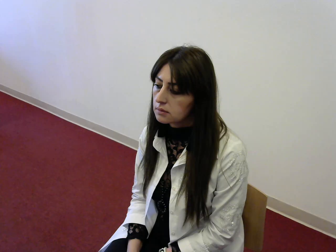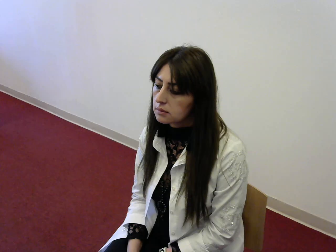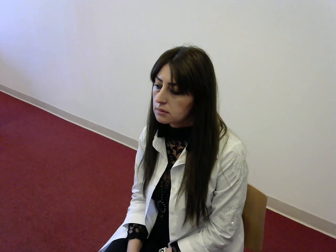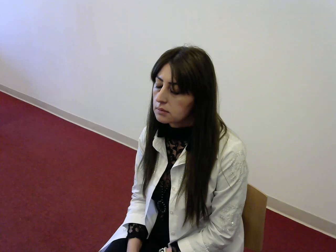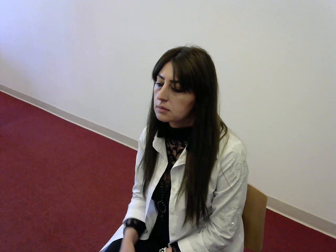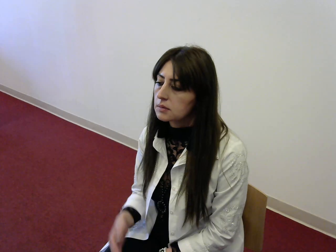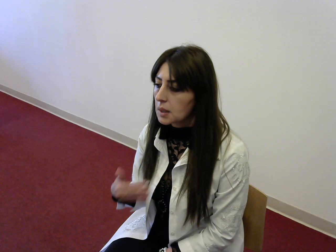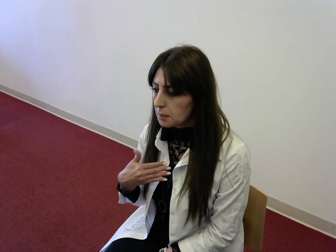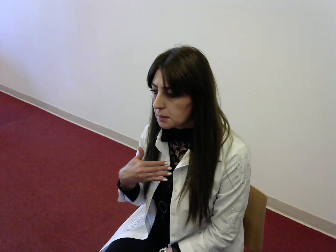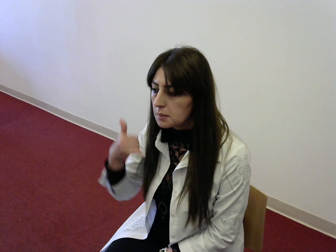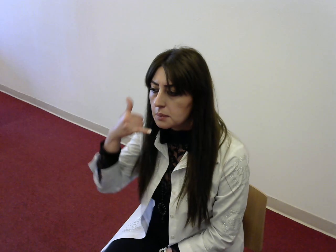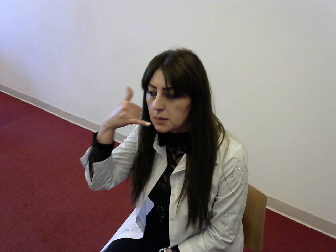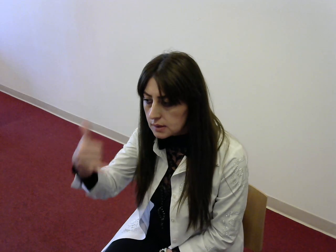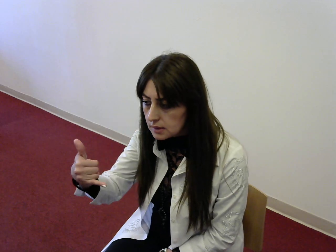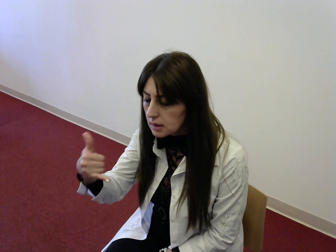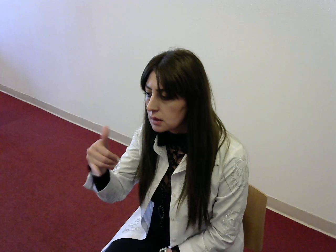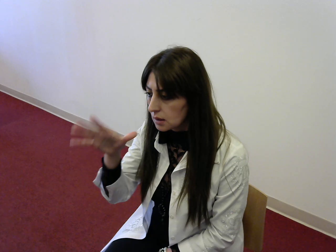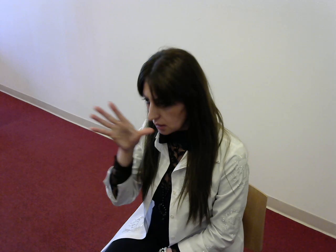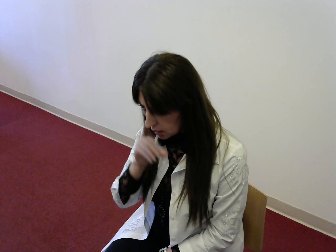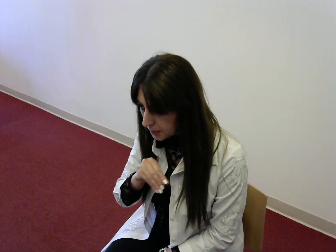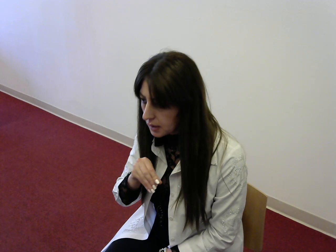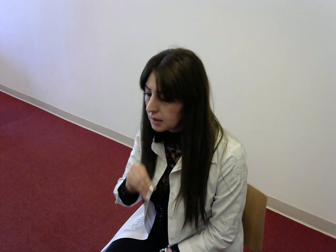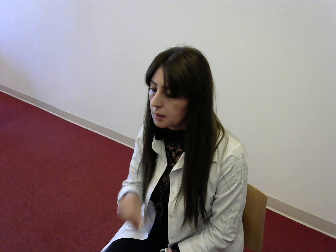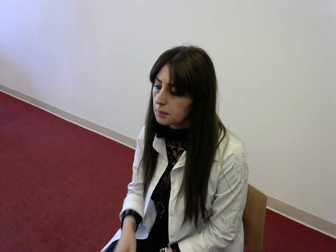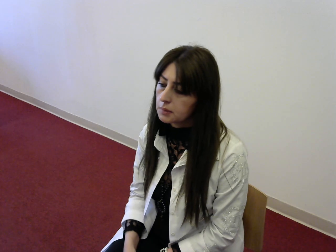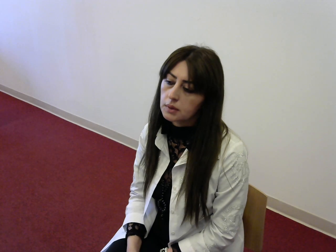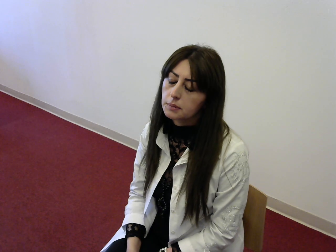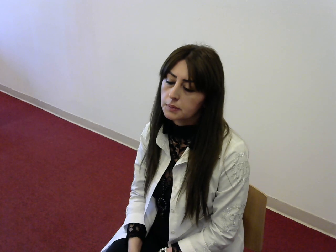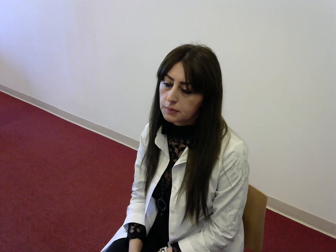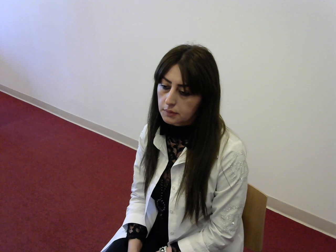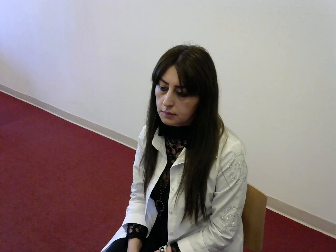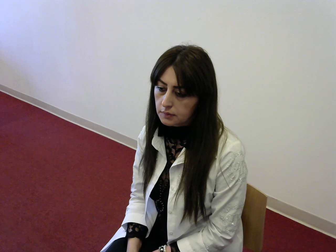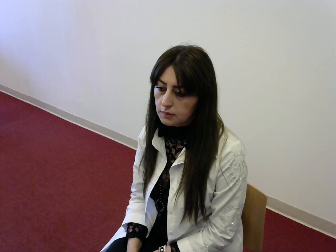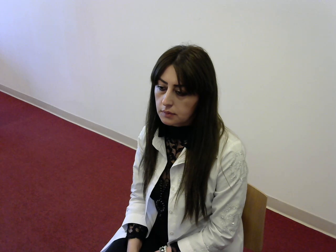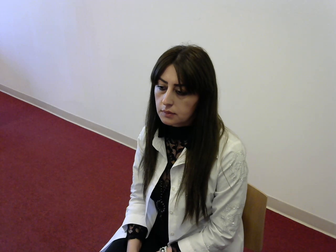Mən zəng edə bilərəmmi?